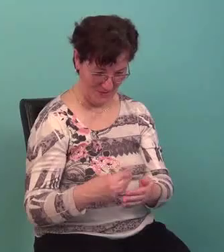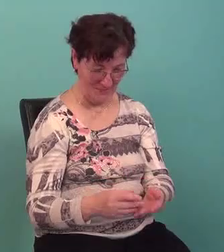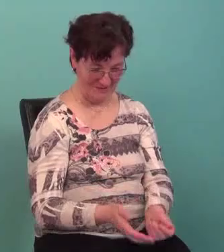Ja...